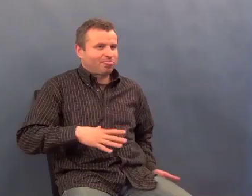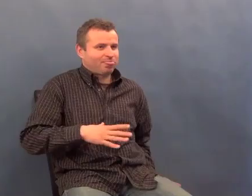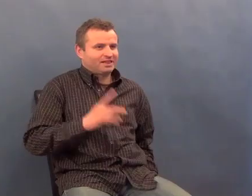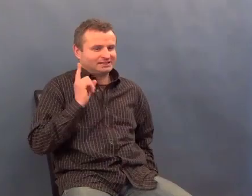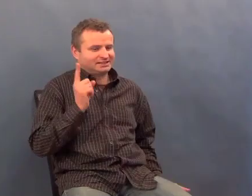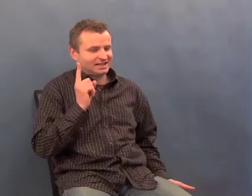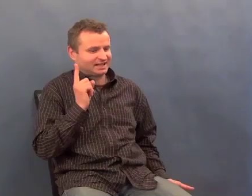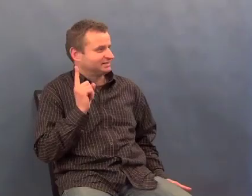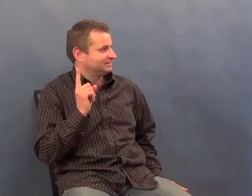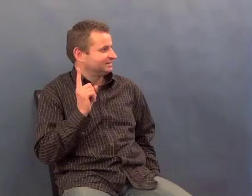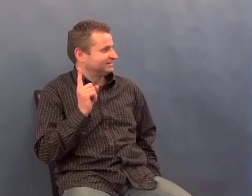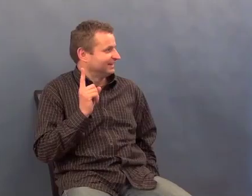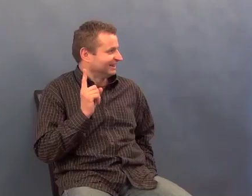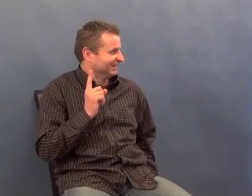Zakaz!